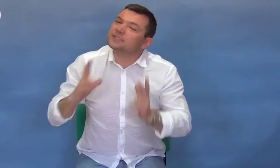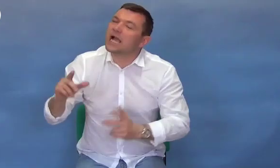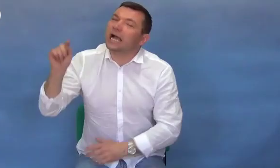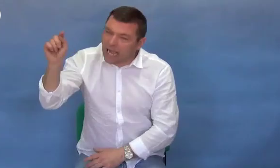Tam.